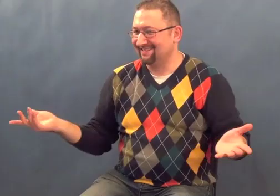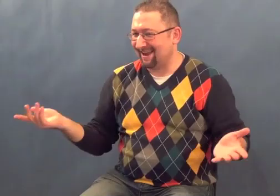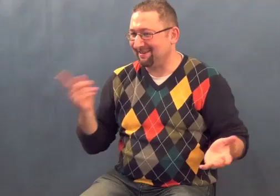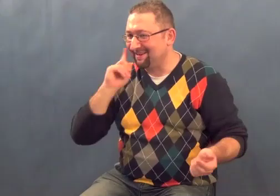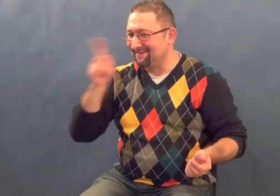Prawda.